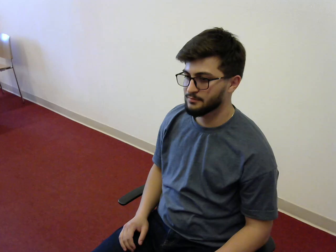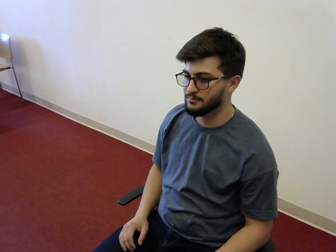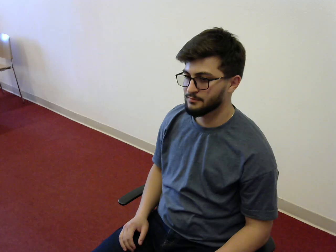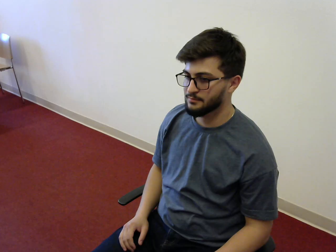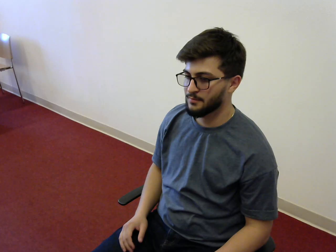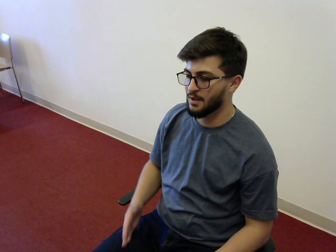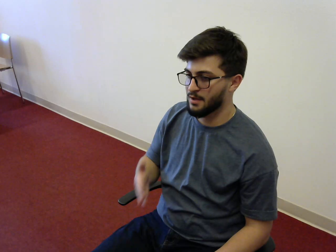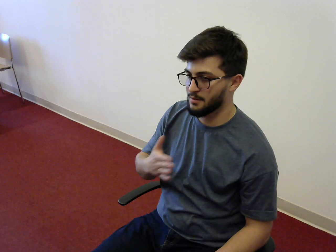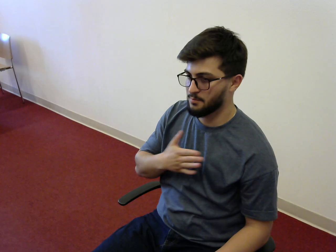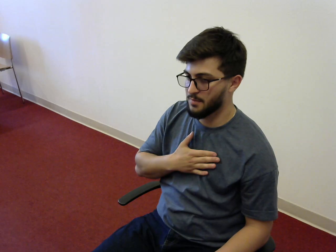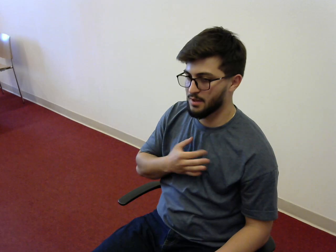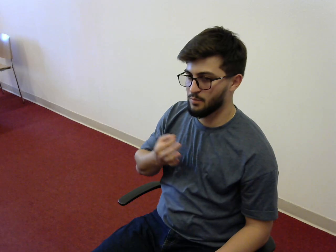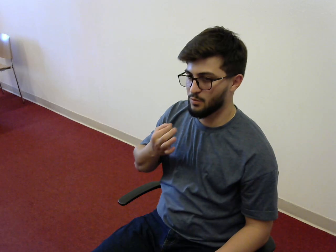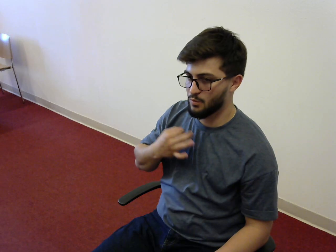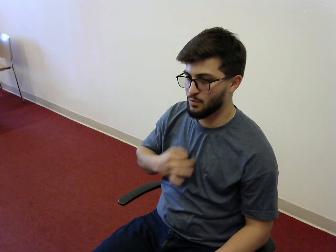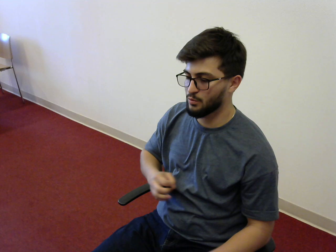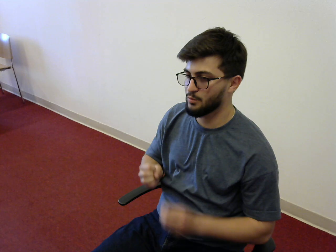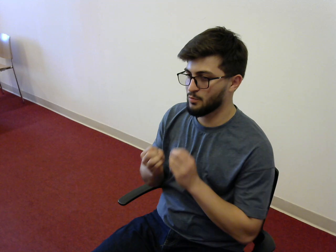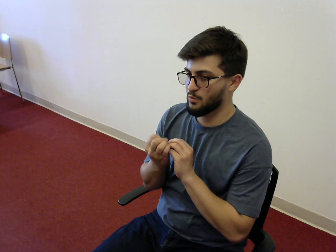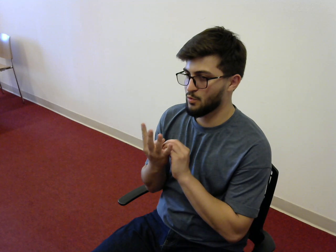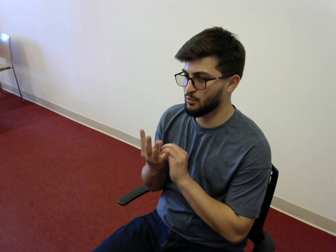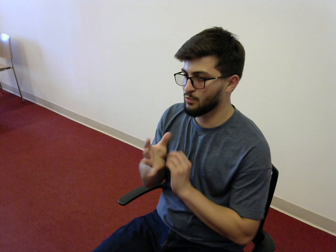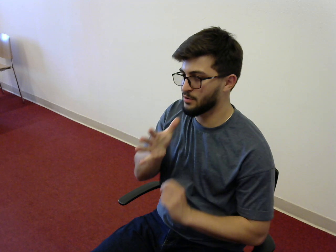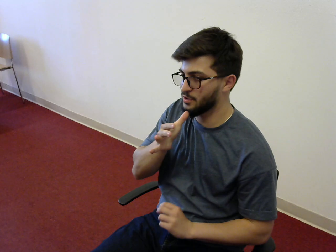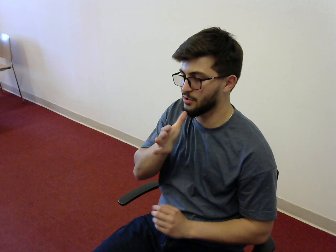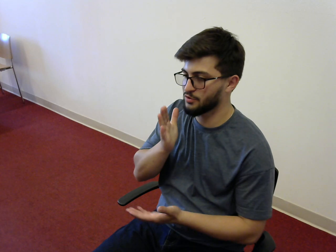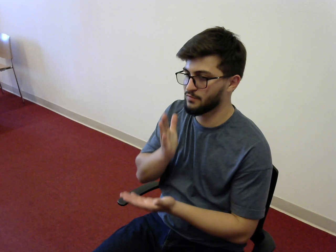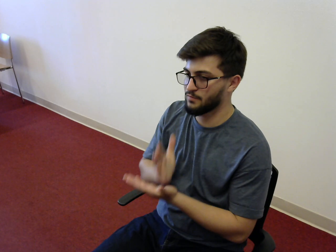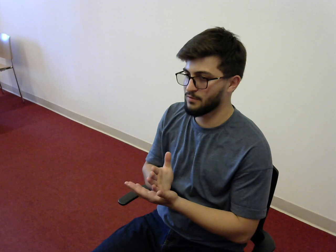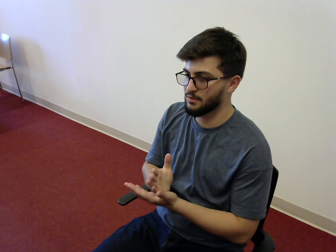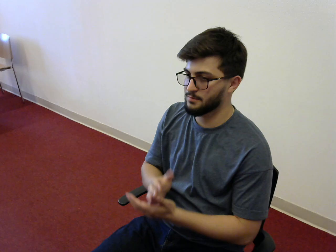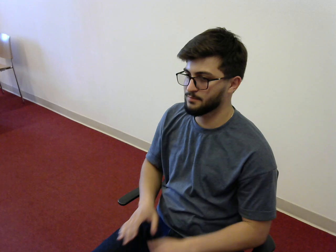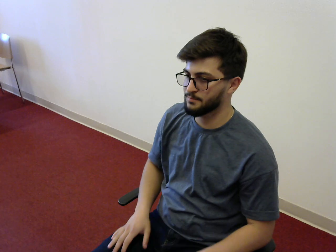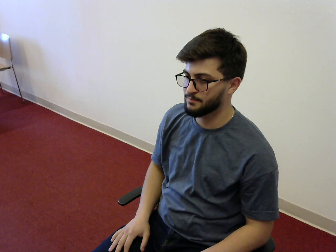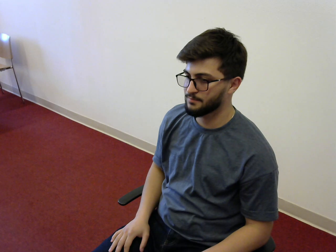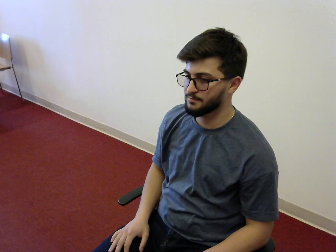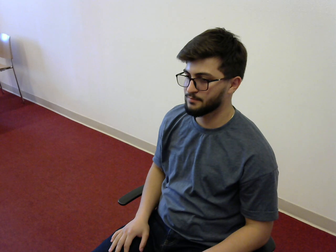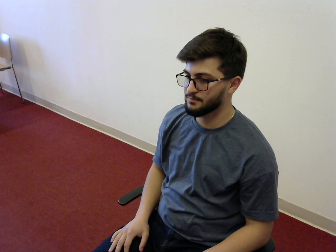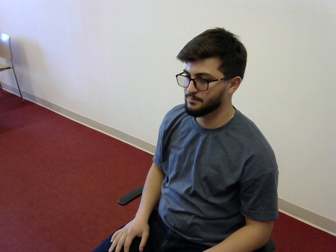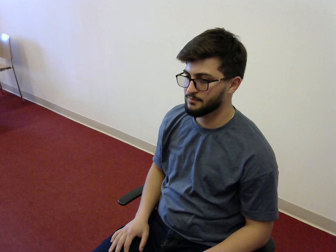Mənim oğlumun 14 yaşı var